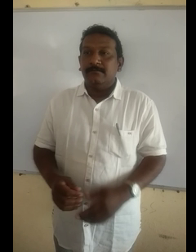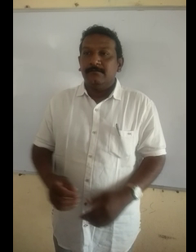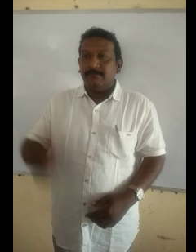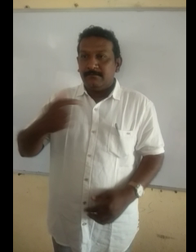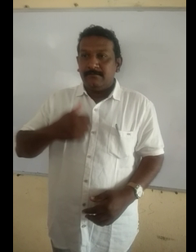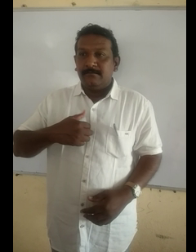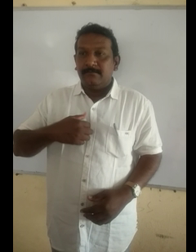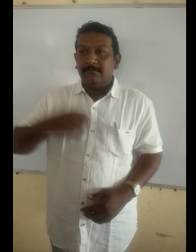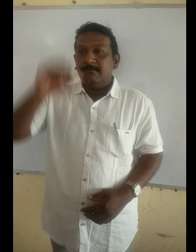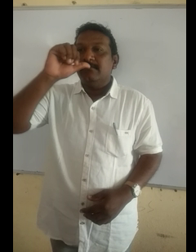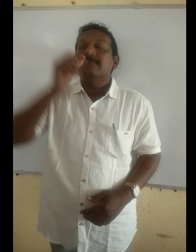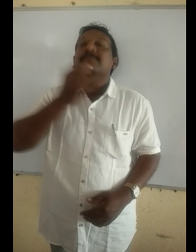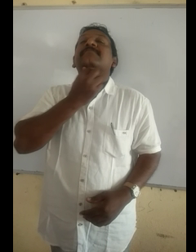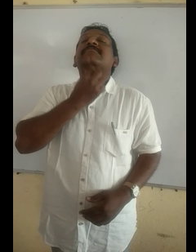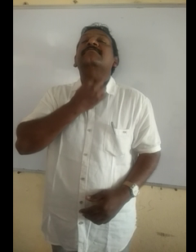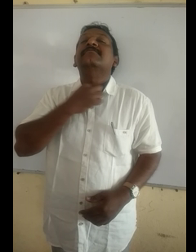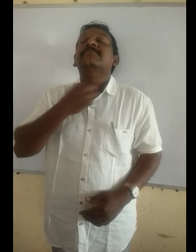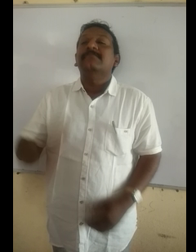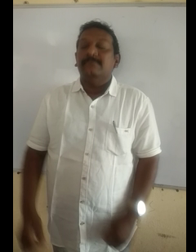i need water